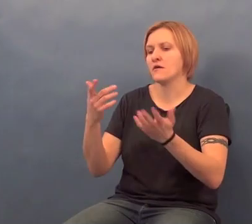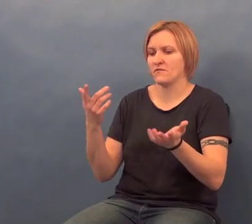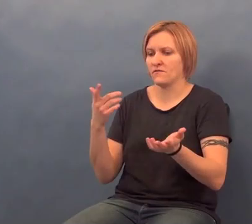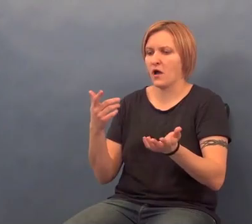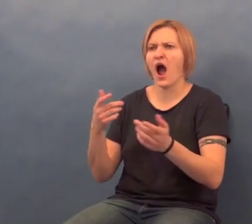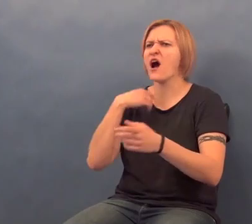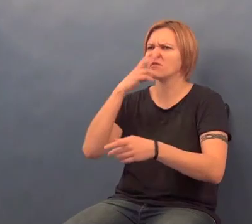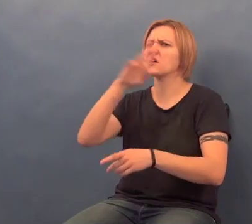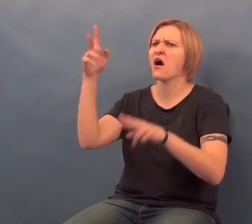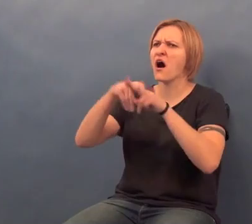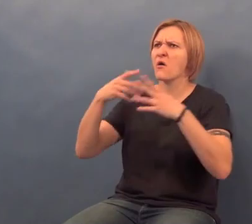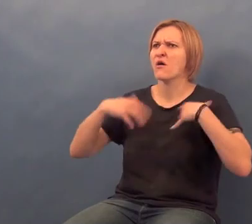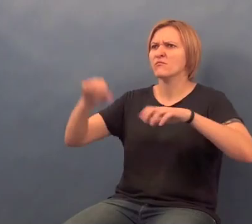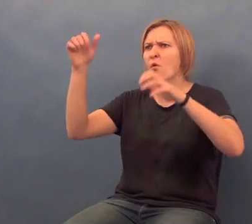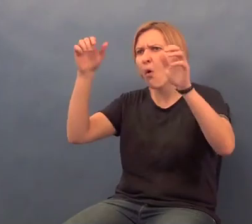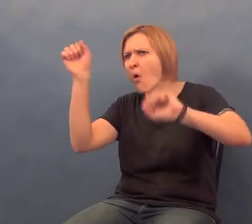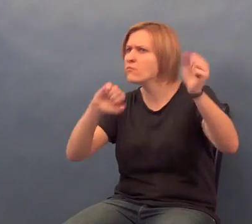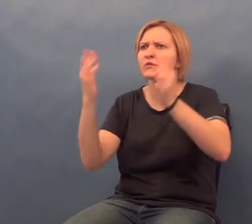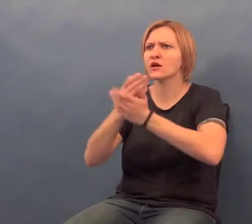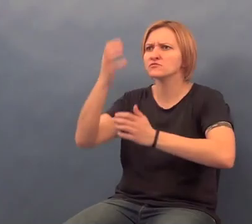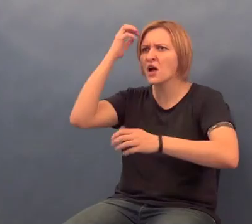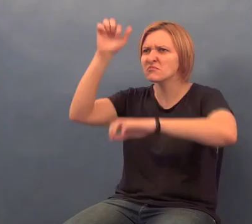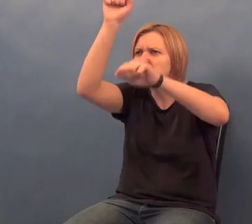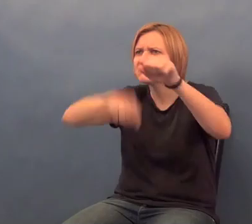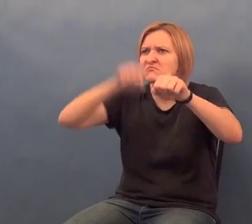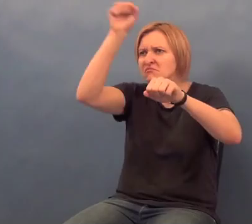Widziałam, że koni się nie myje, tylko czesze szczotką.